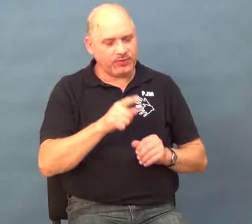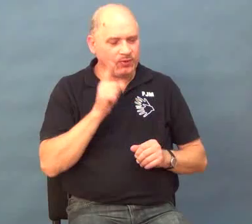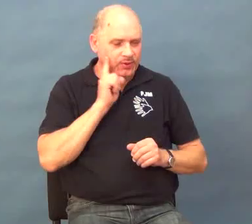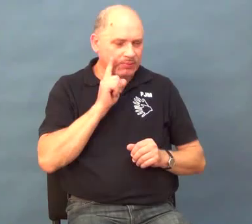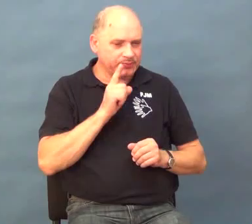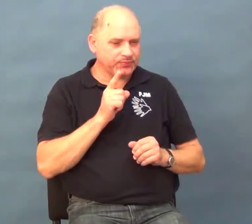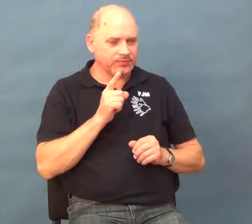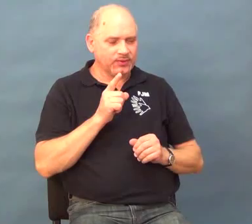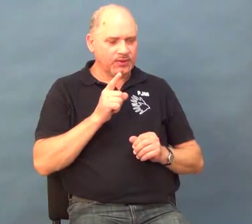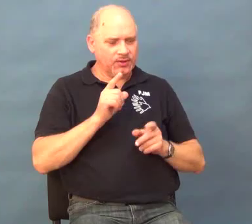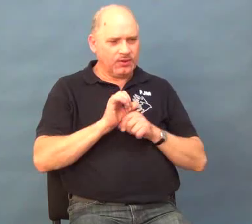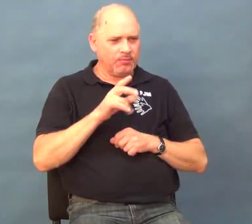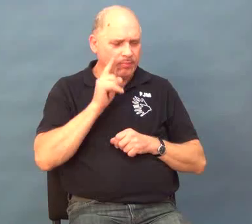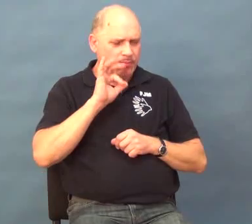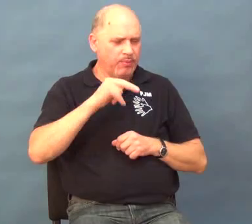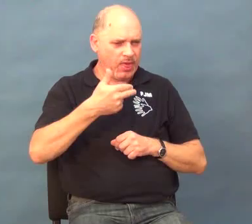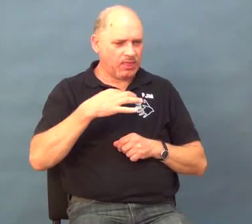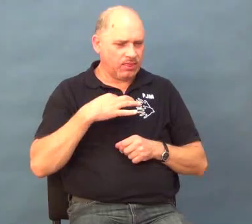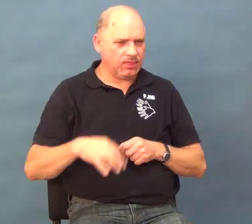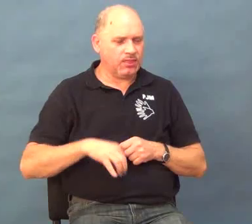Mężczyzna, to jest pan...